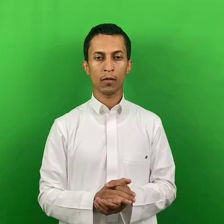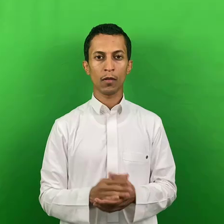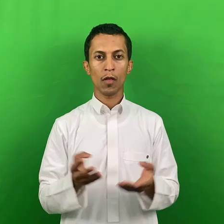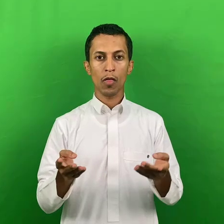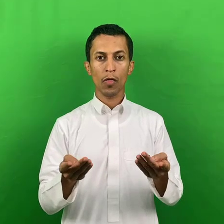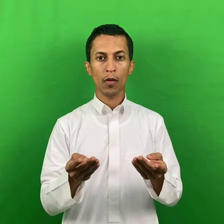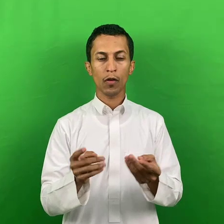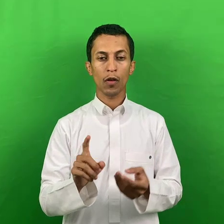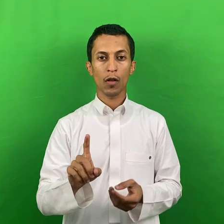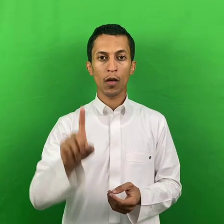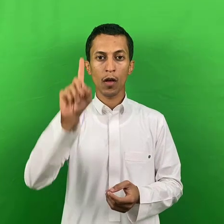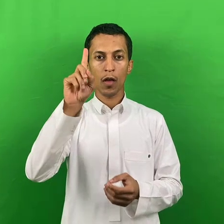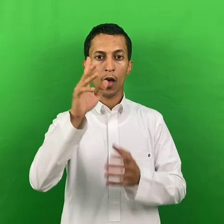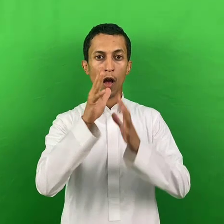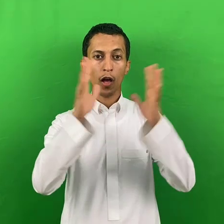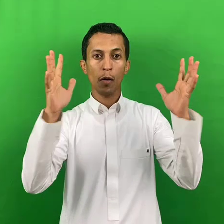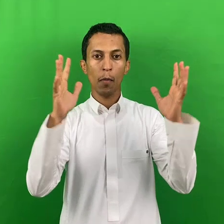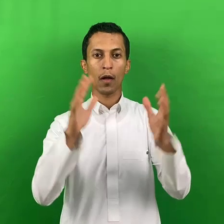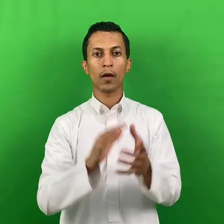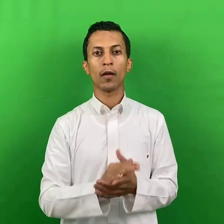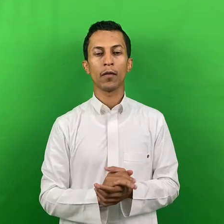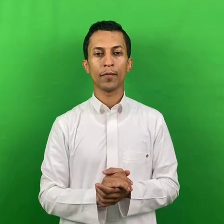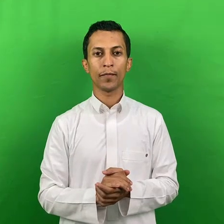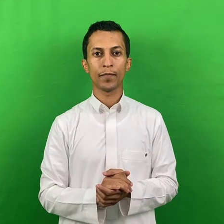ذكر الله أكبر